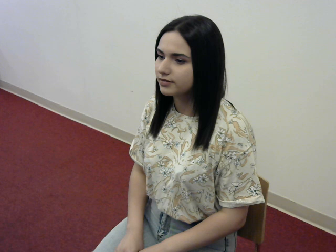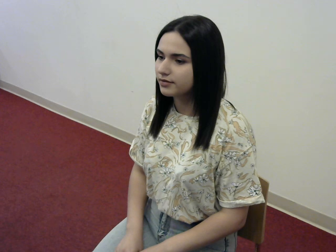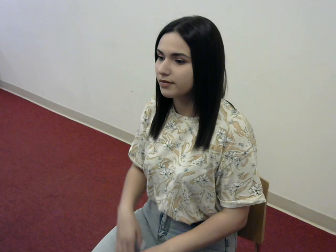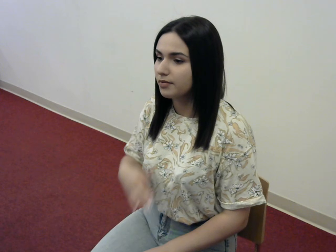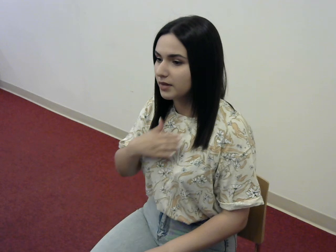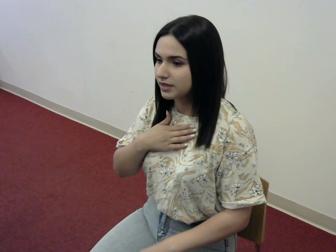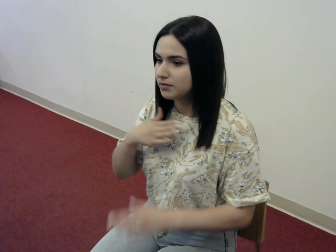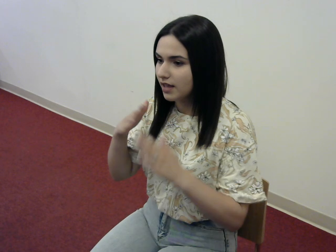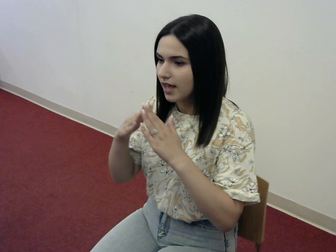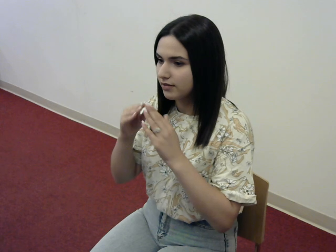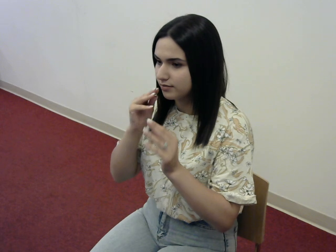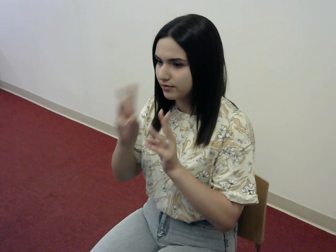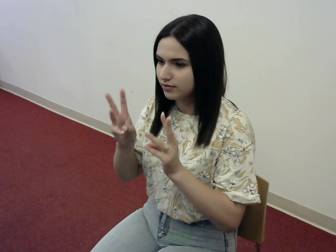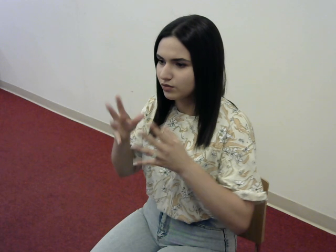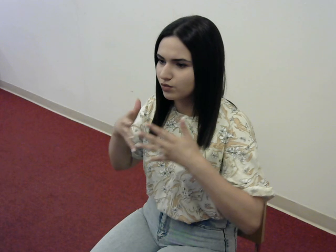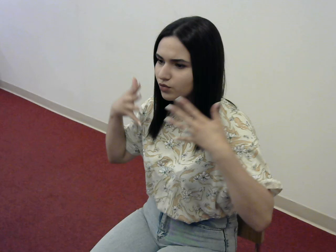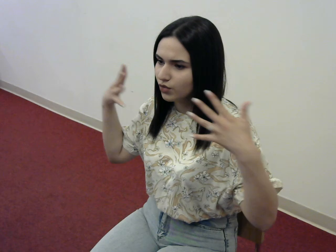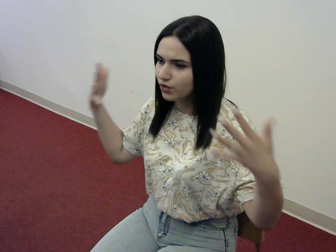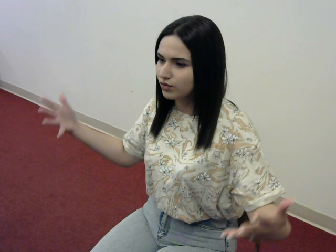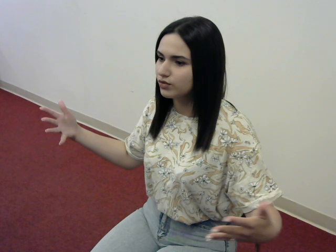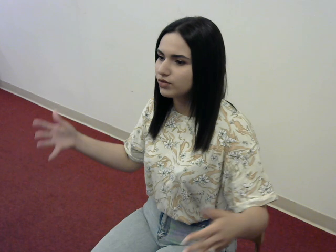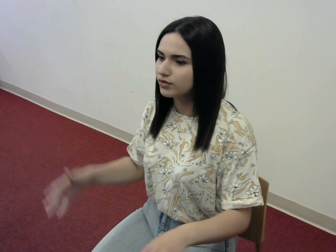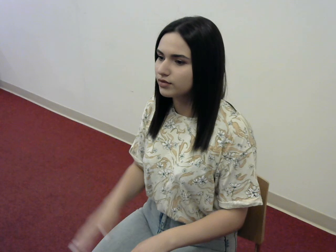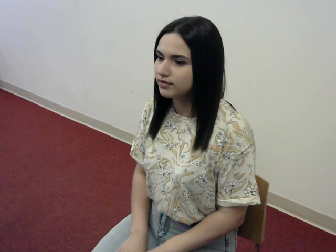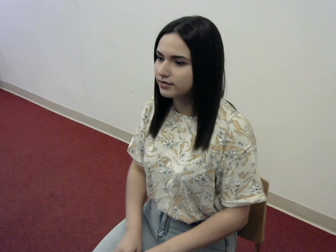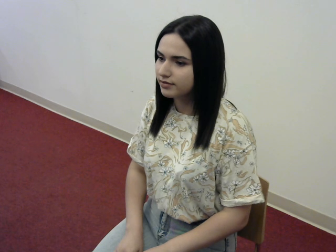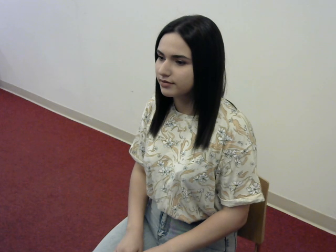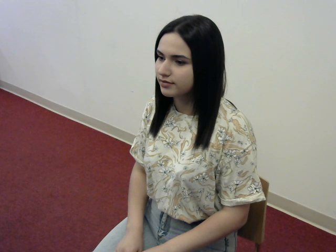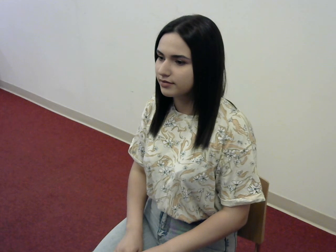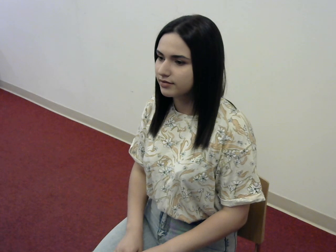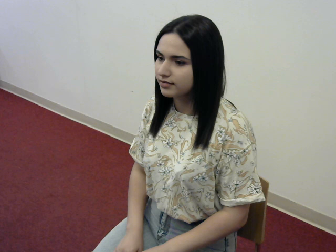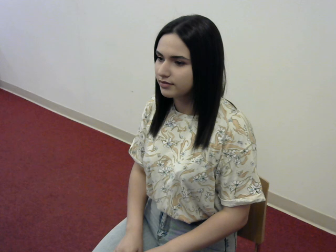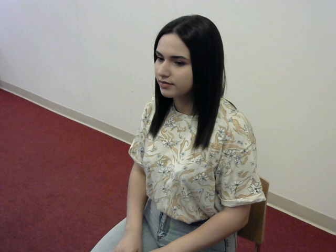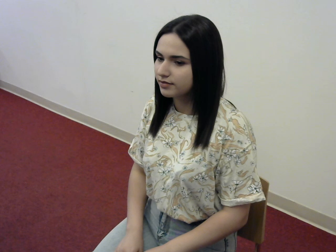Mənim evimin mətbəxi genişdir